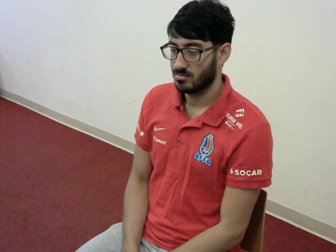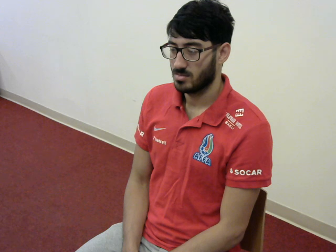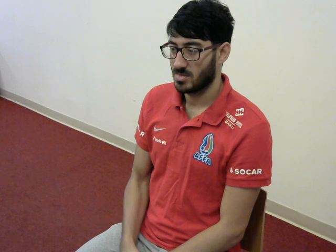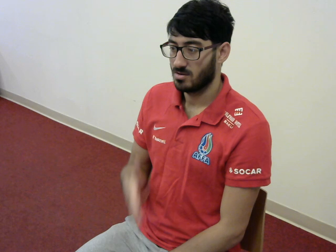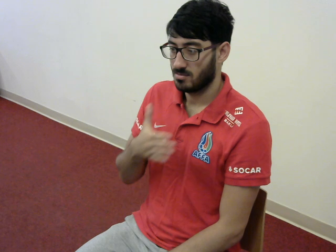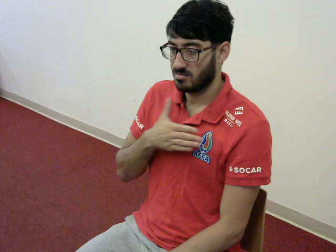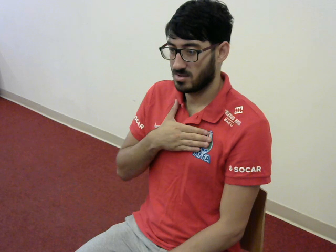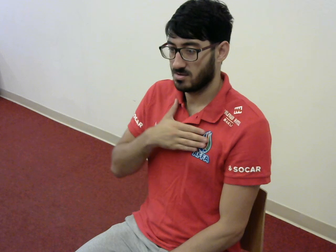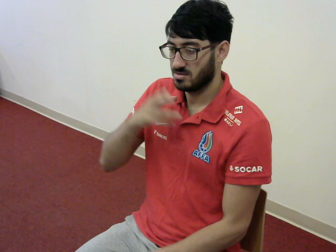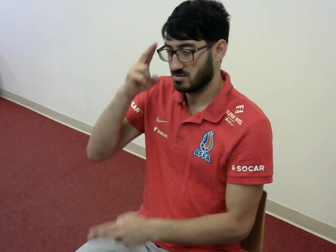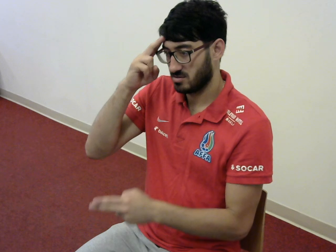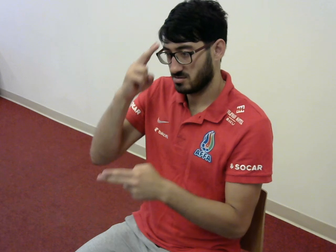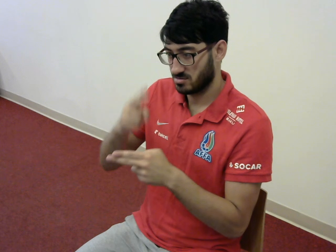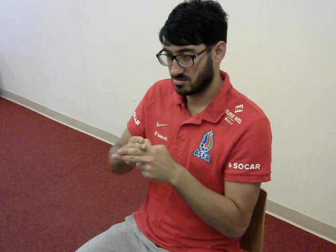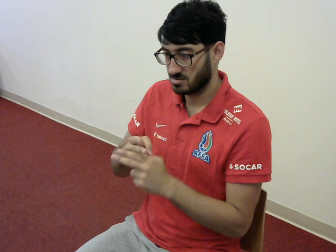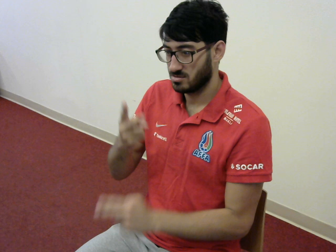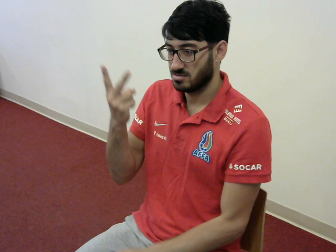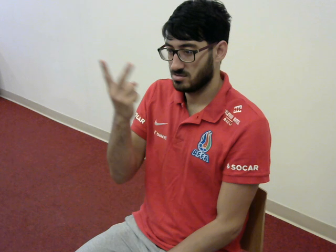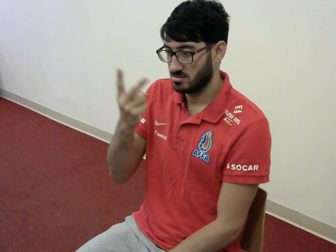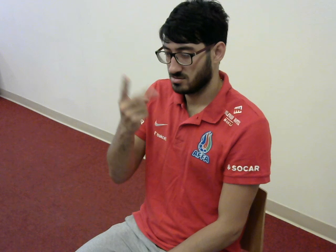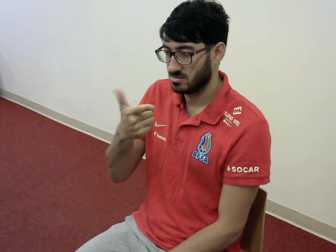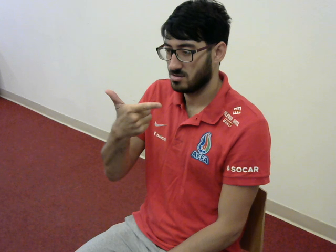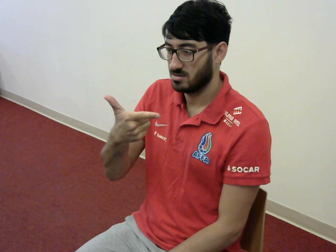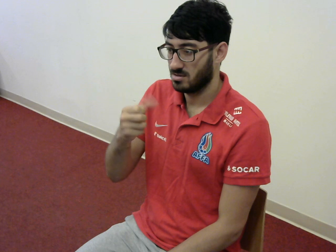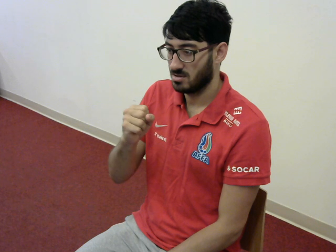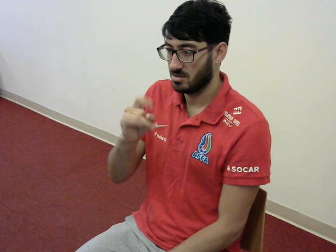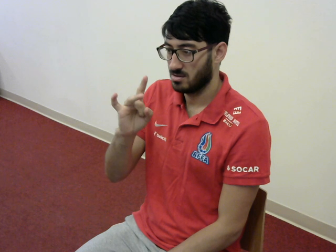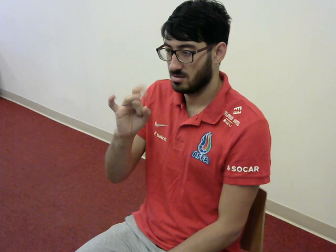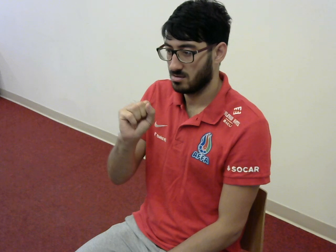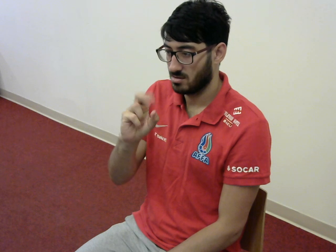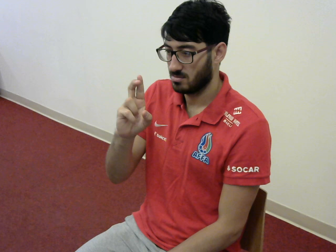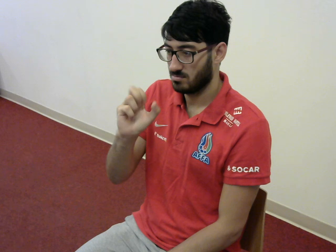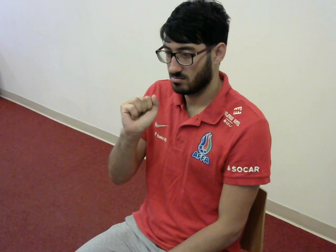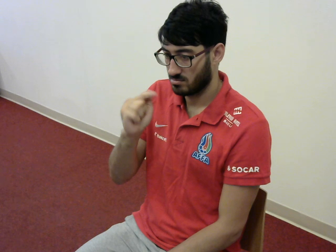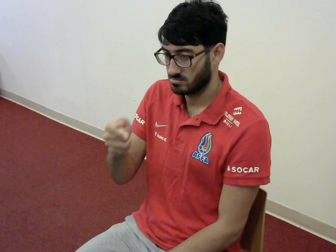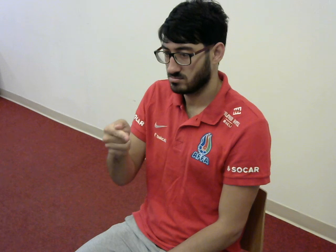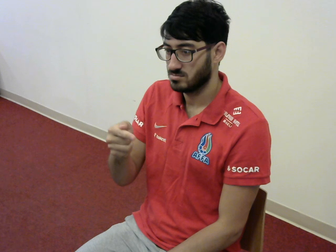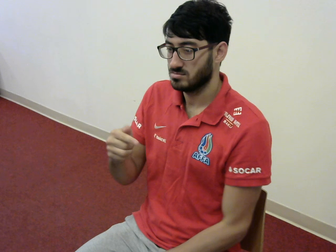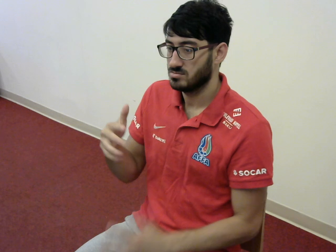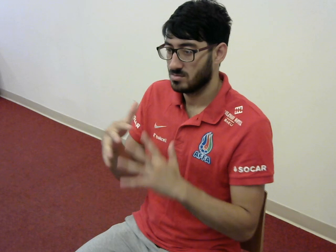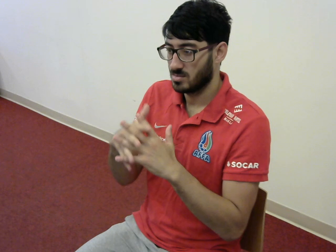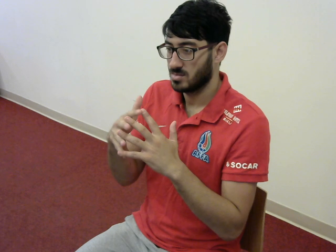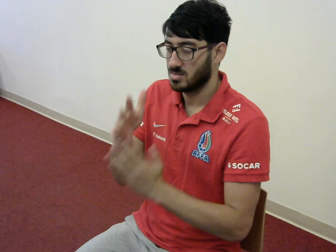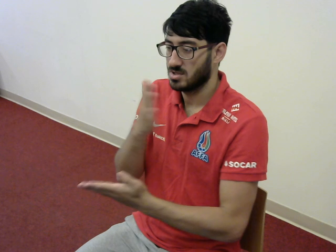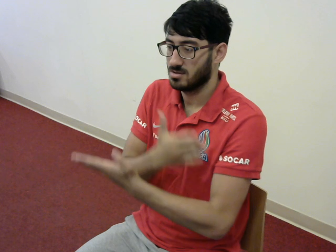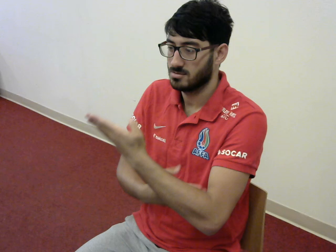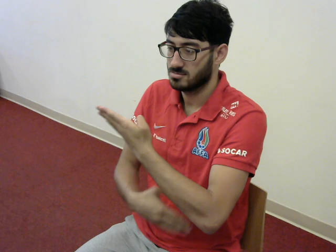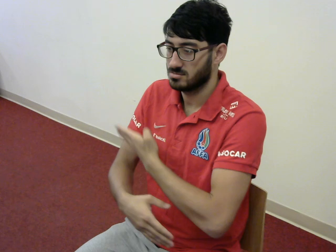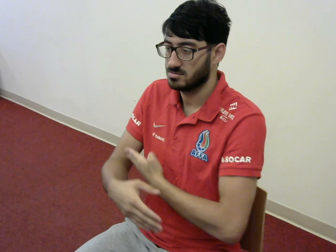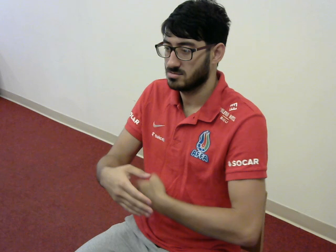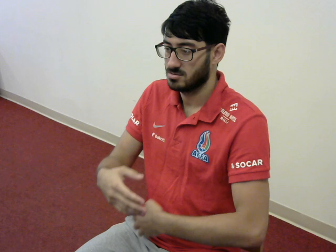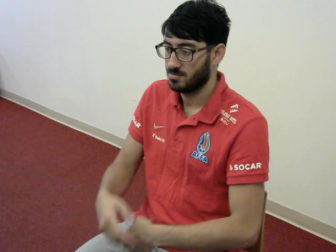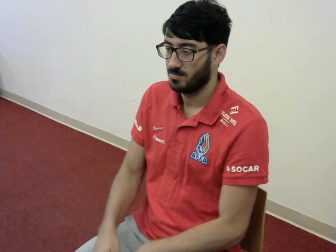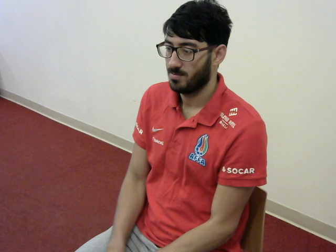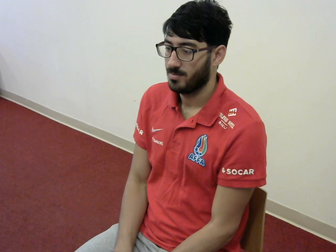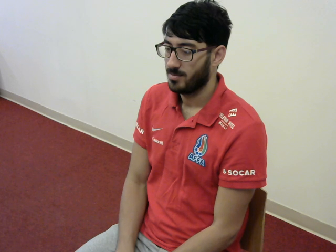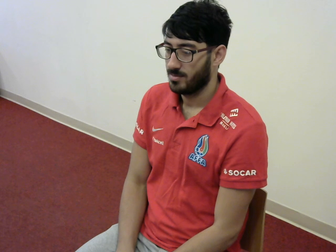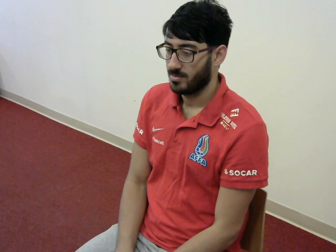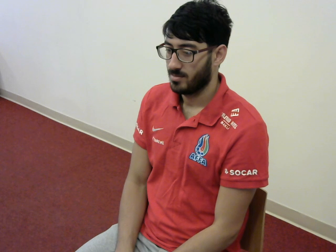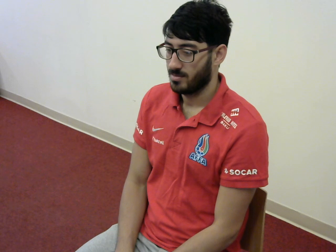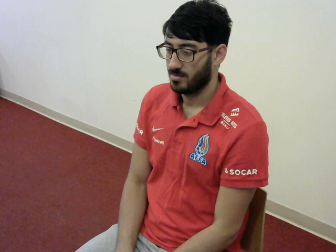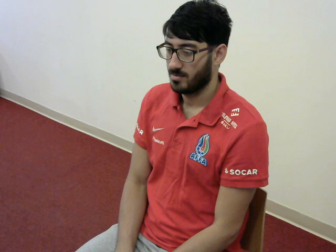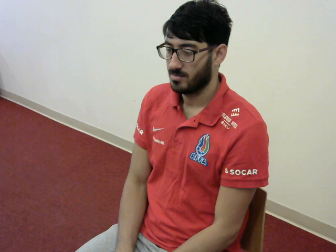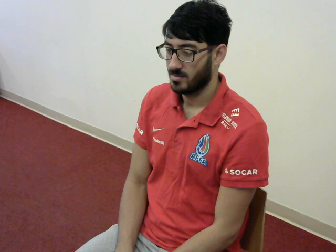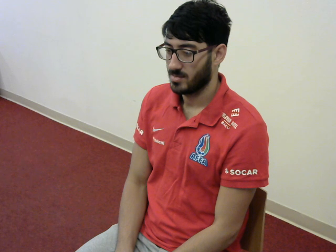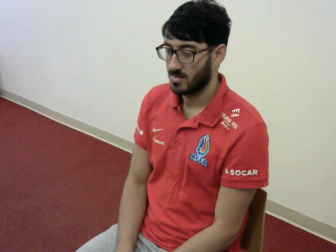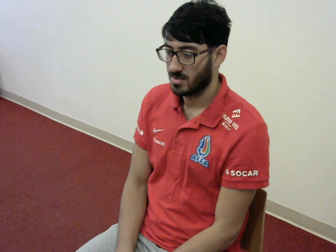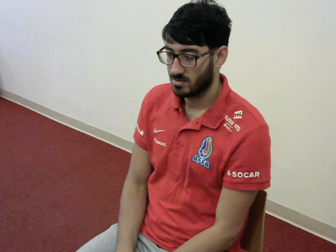Mənim qardaşım 2-ci Qarabağ müharibəsinin qazisidir